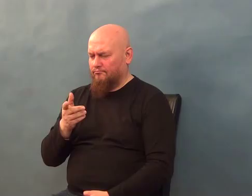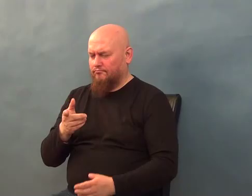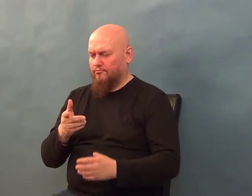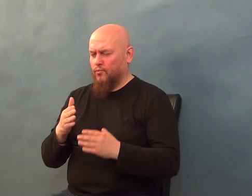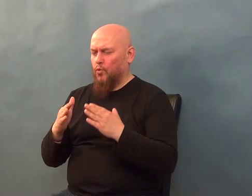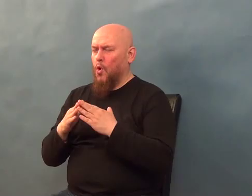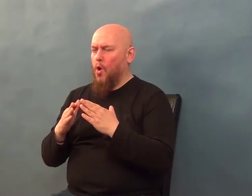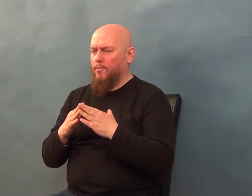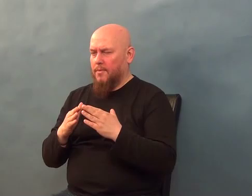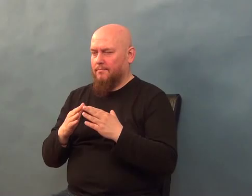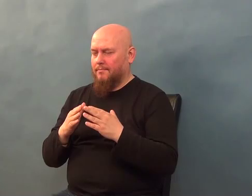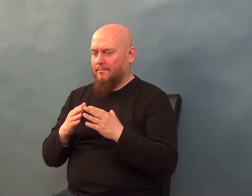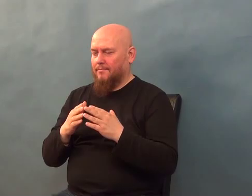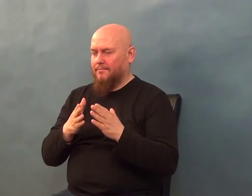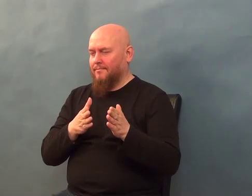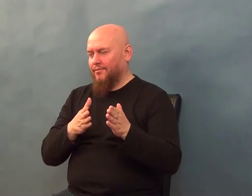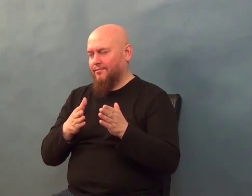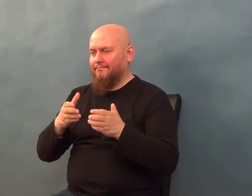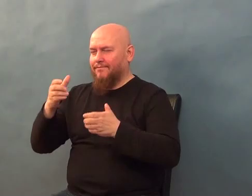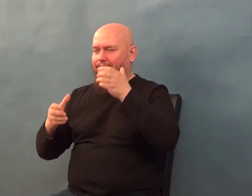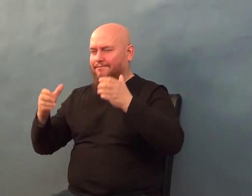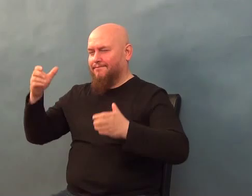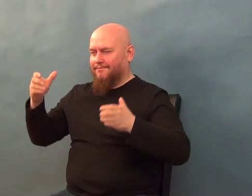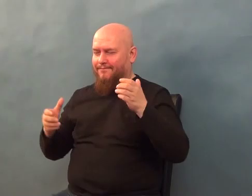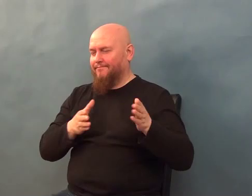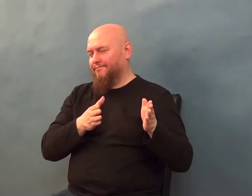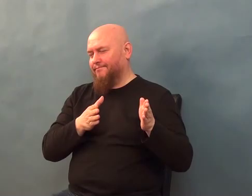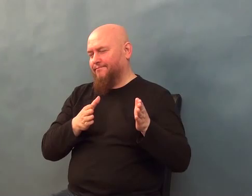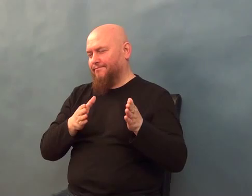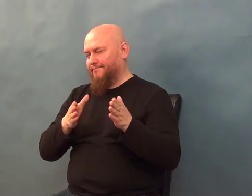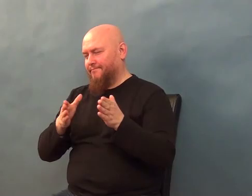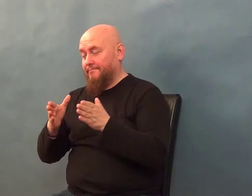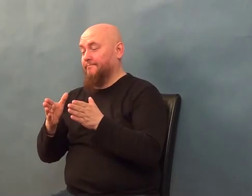Rząd domów, wieżowce.